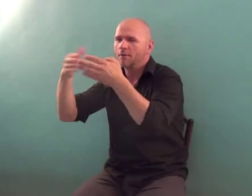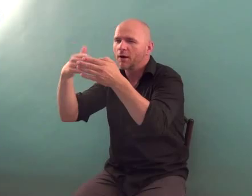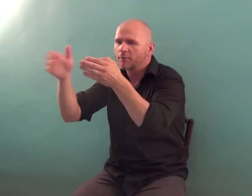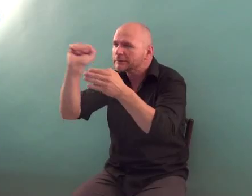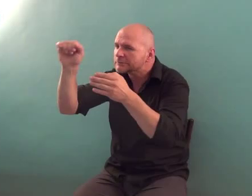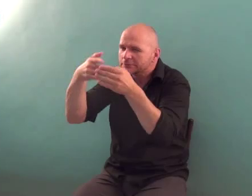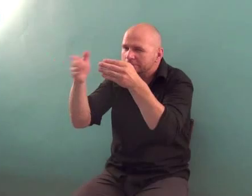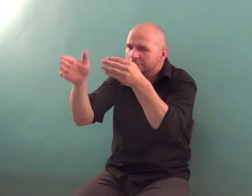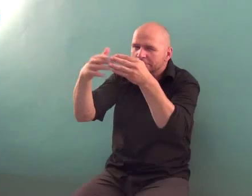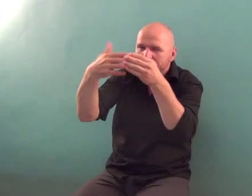Jedne z nich są zamknięte.